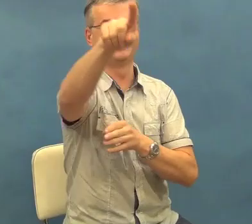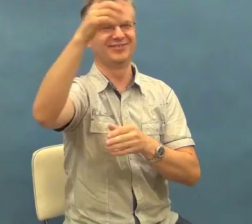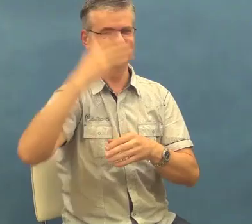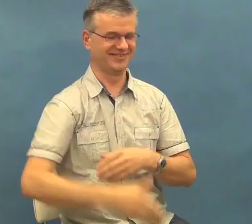Dalej.